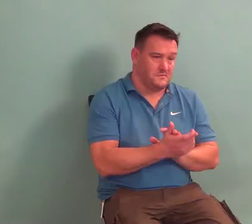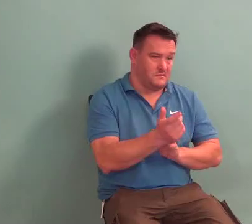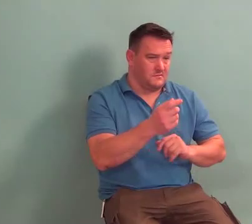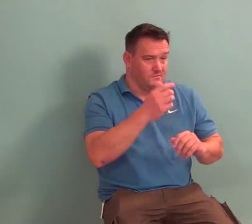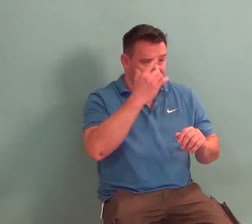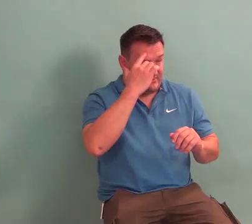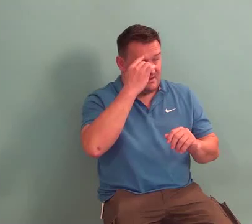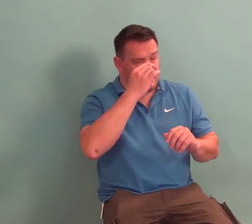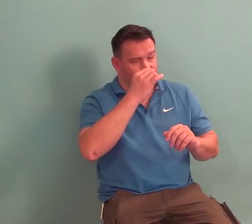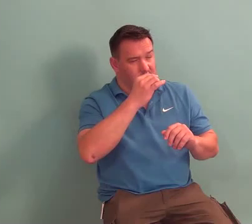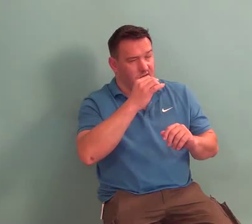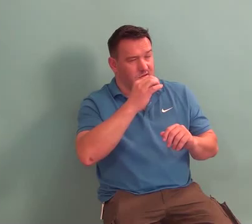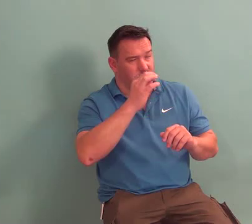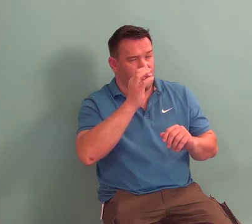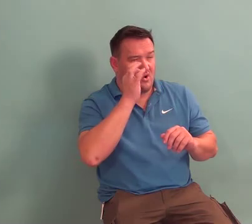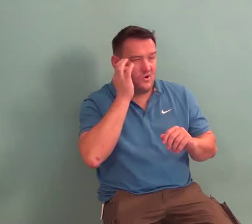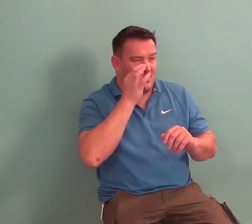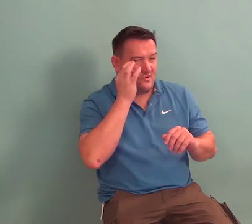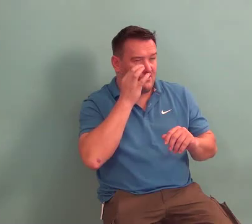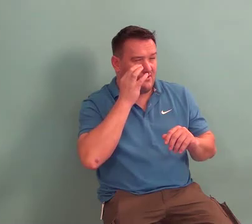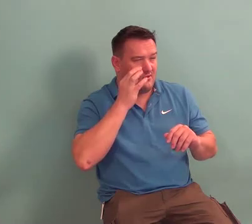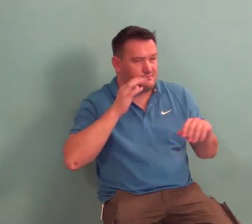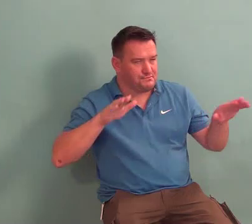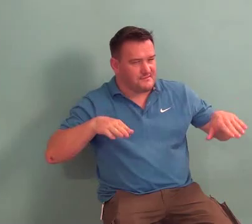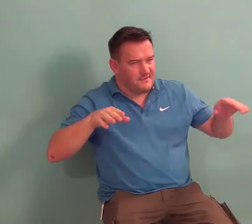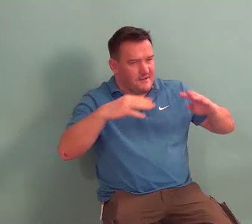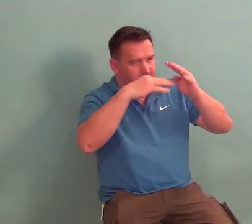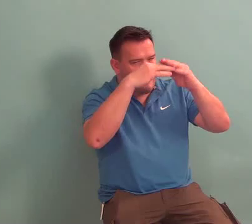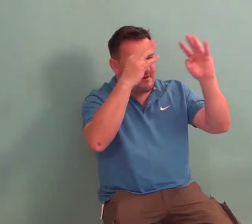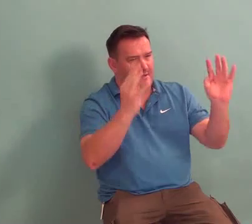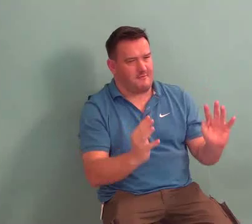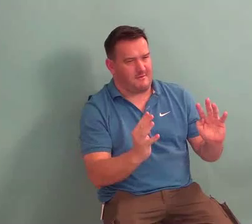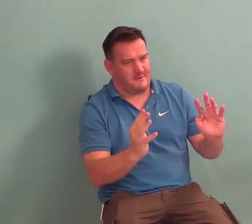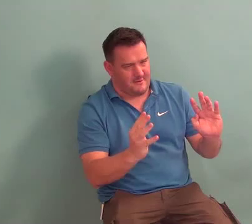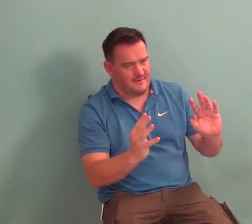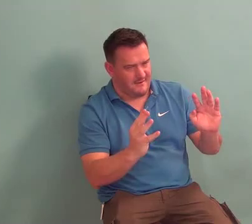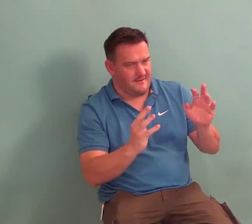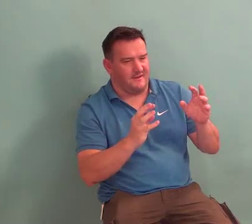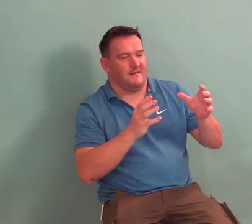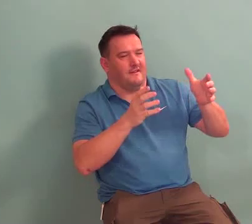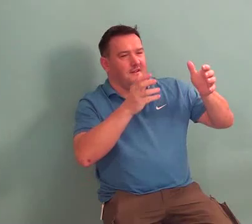Wiesz, kot i ptak w klatce.